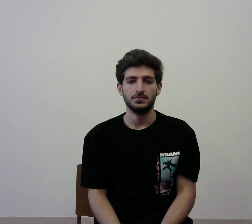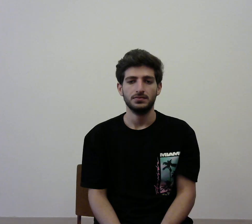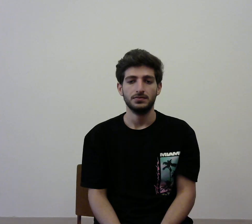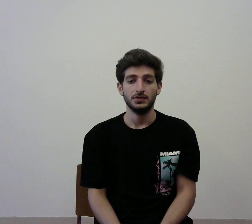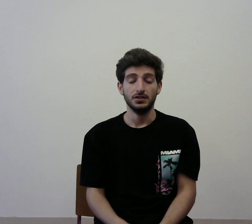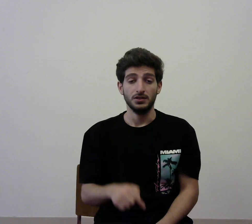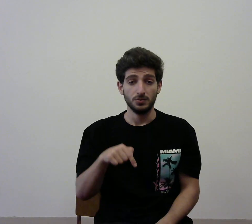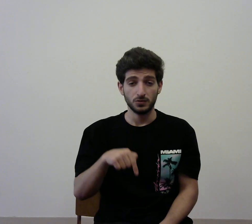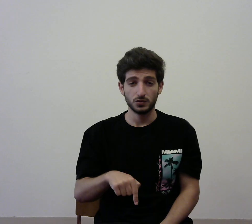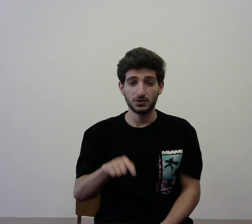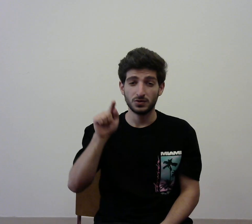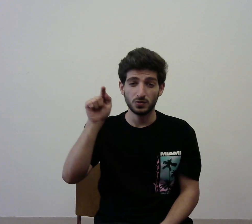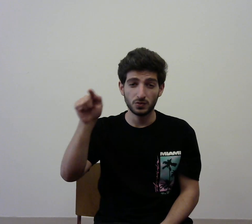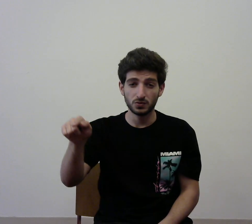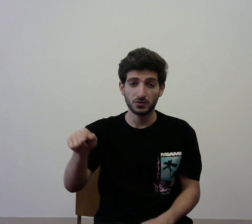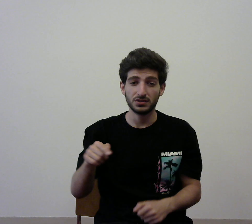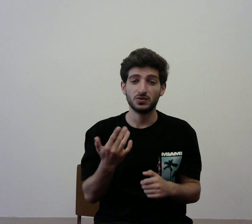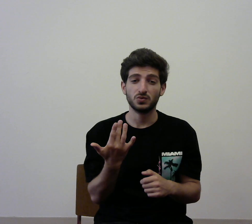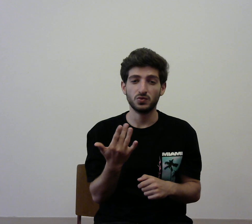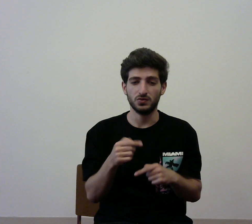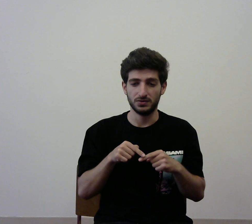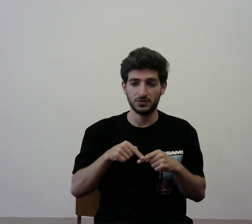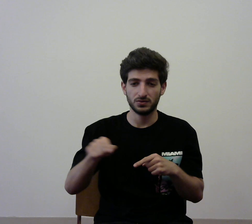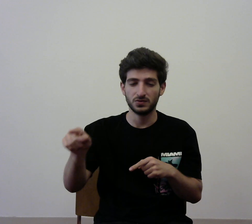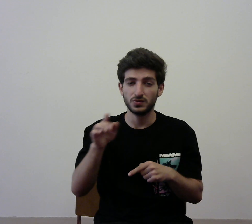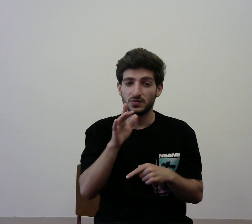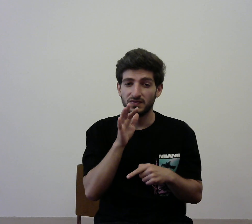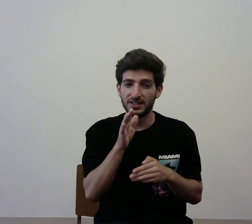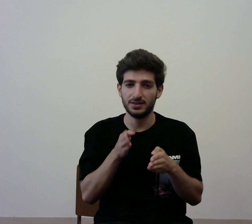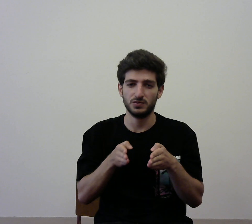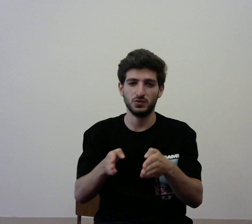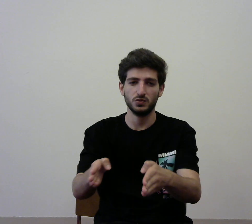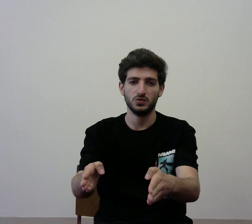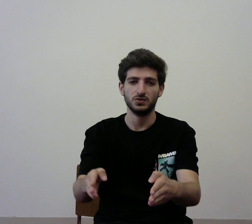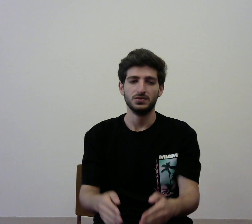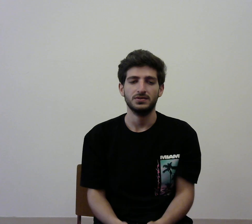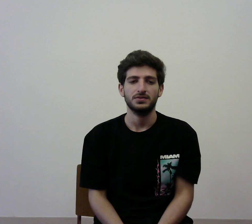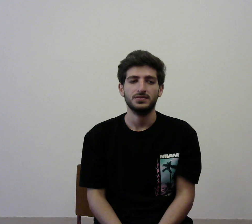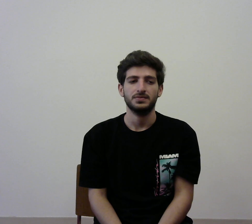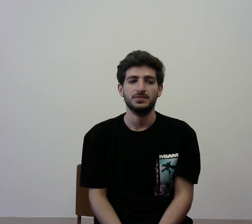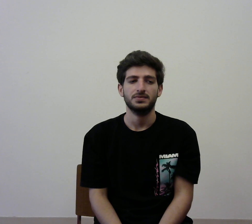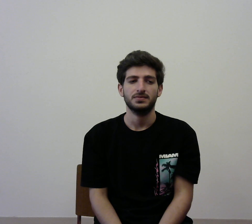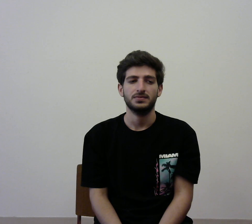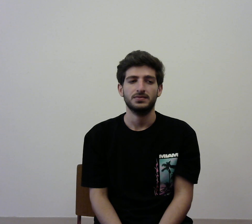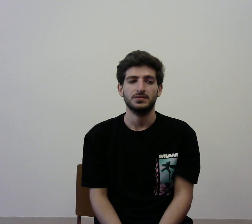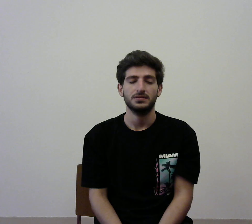Burdan oraya nə qədər vaxt yoldur?